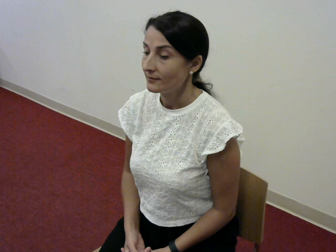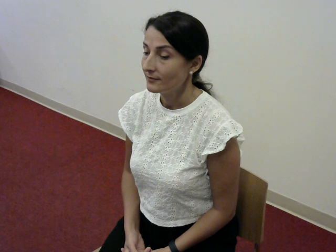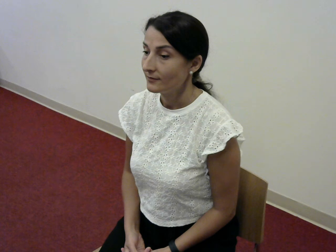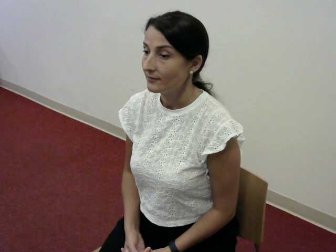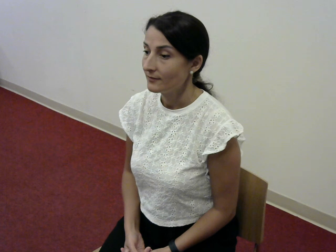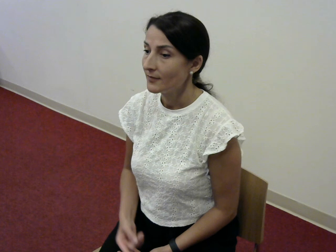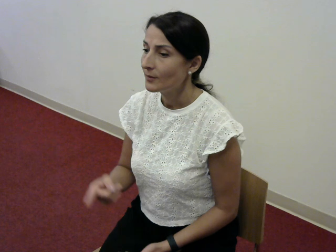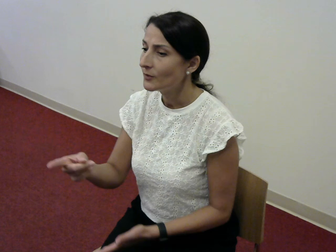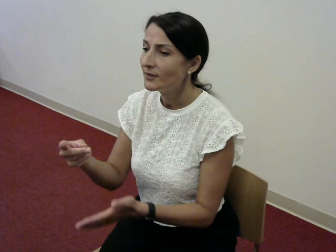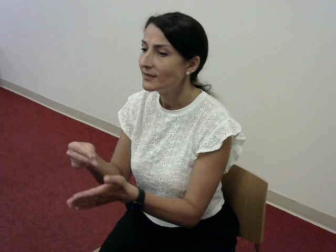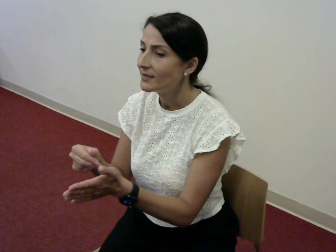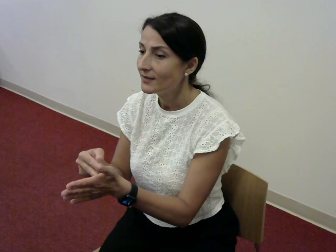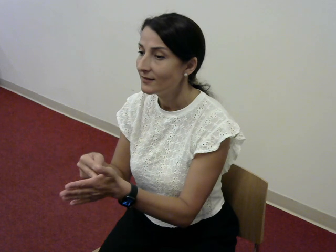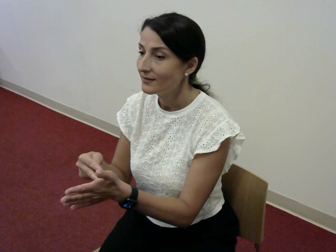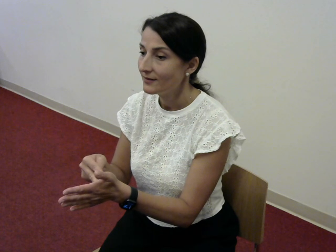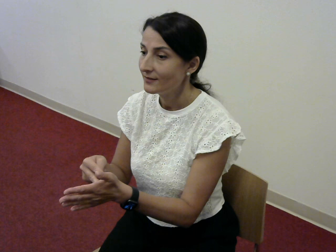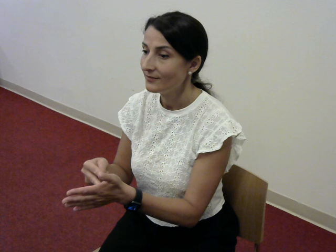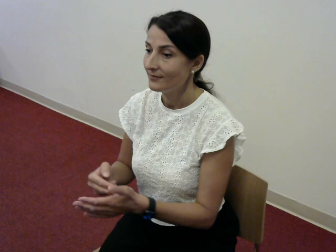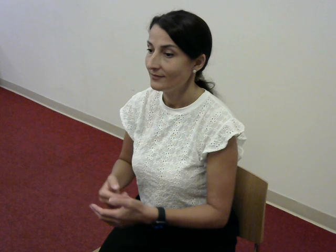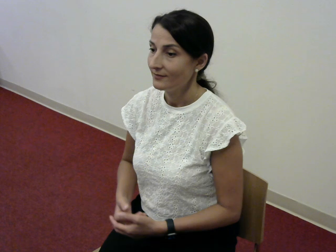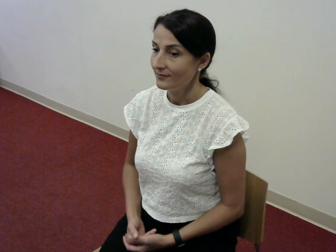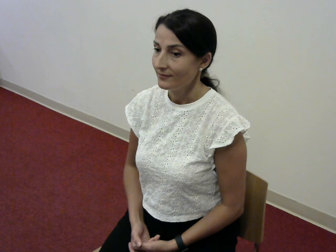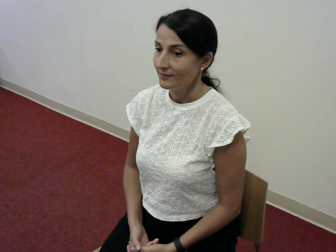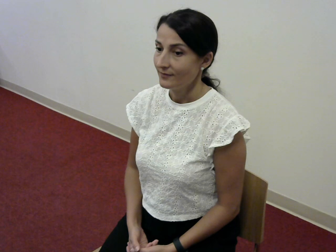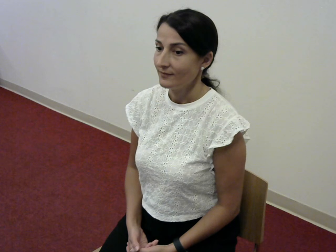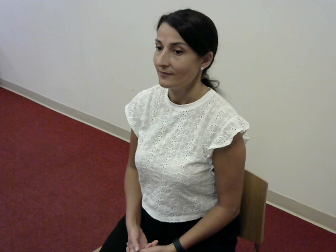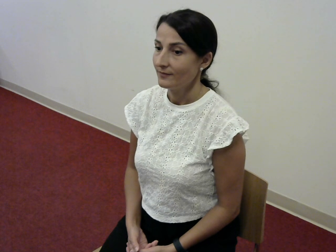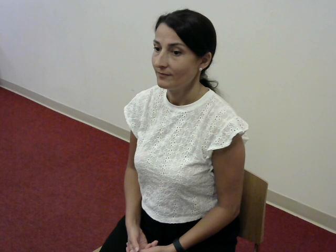Bu neçəyədir?